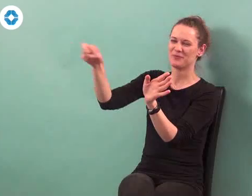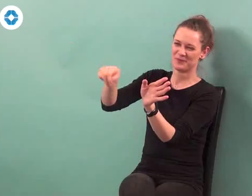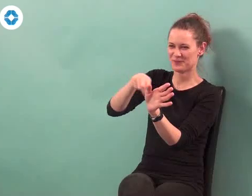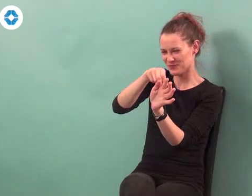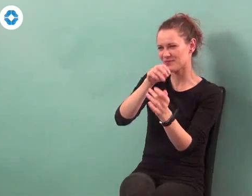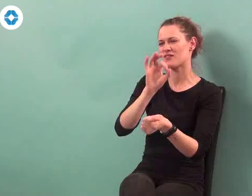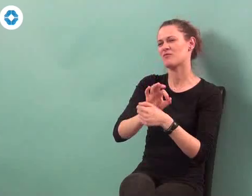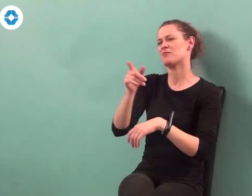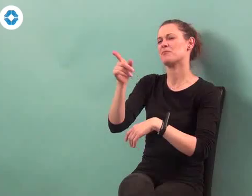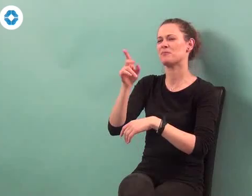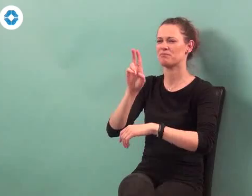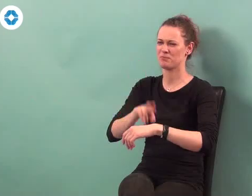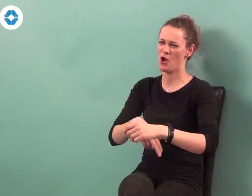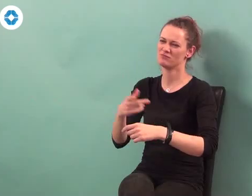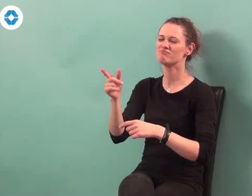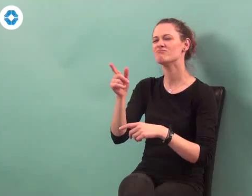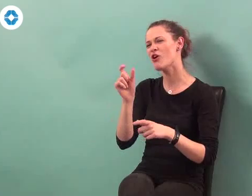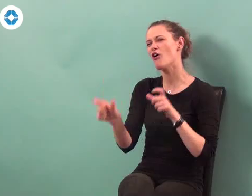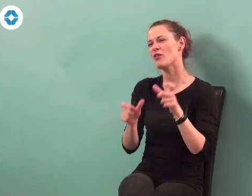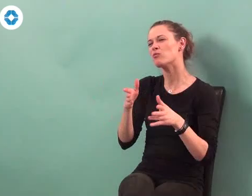I zjawia się policjant, jest na patrolu, przechodzi przez ulicę.